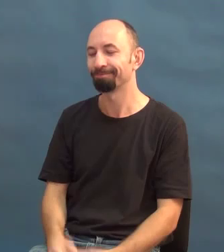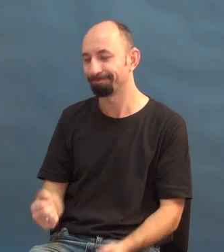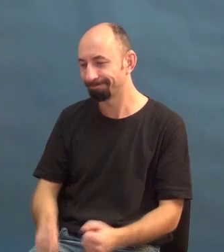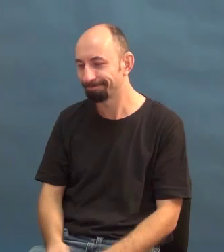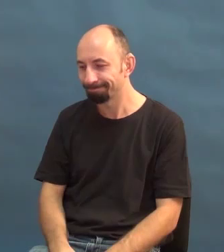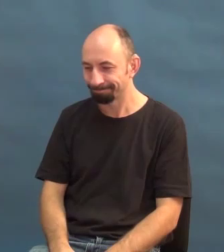Trudno.